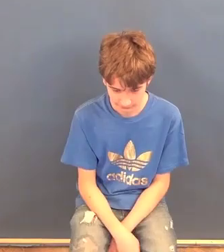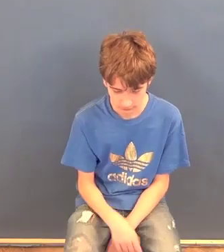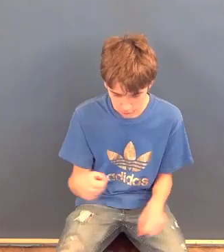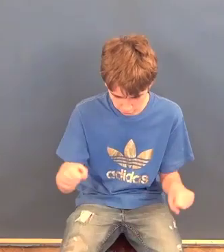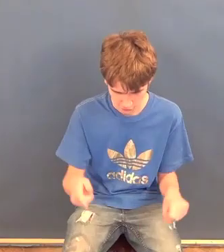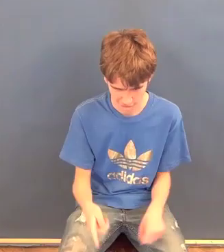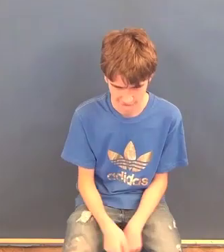To motor.